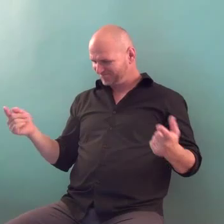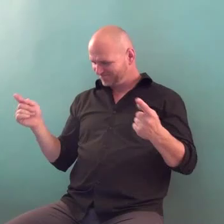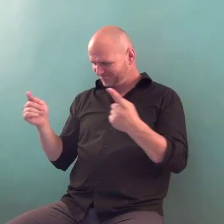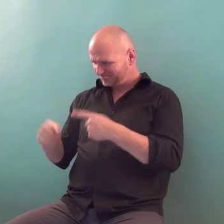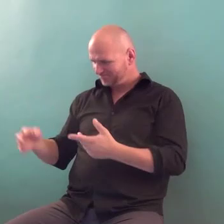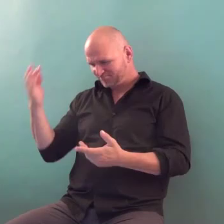Nie pasuje.